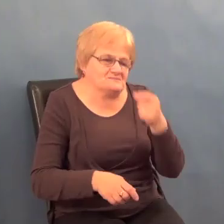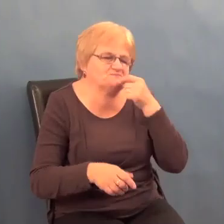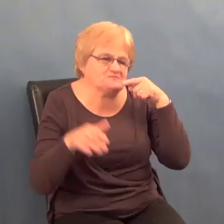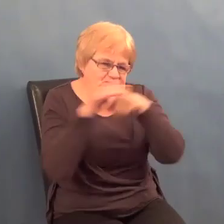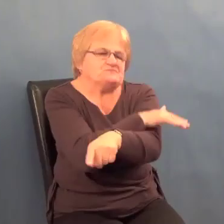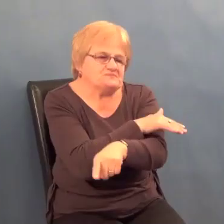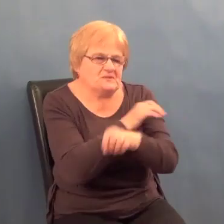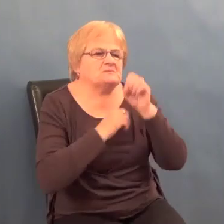Kot ucieka.